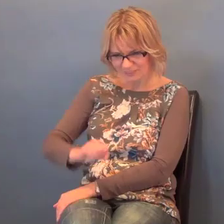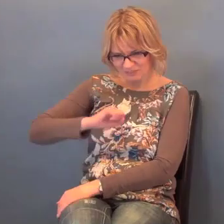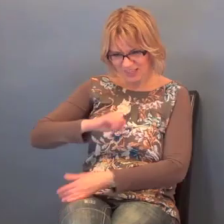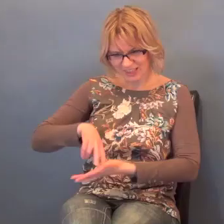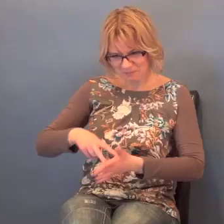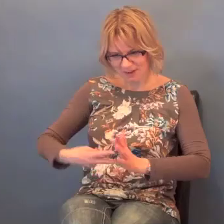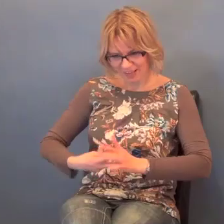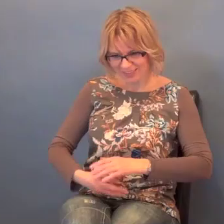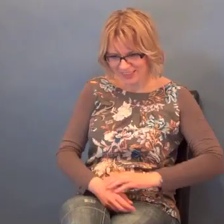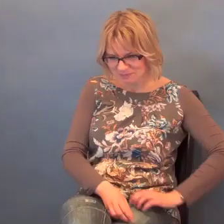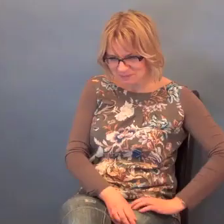Fajny mam plan.